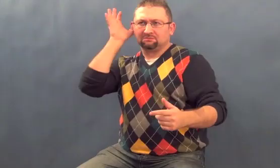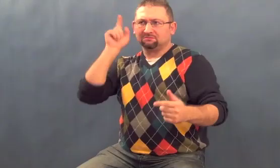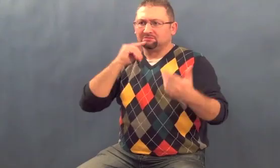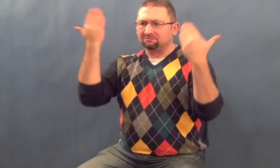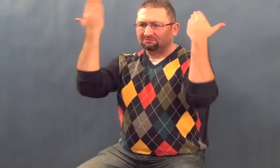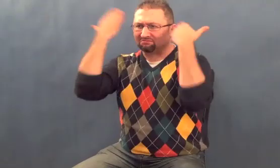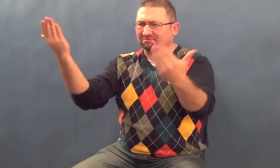Co to za hałas.